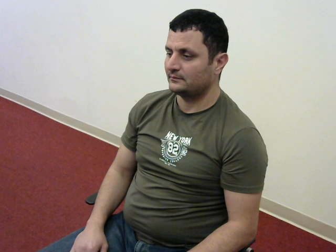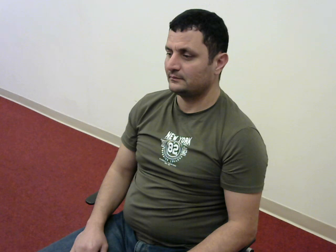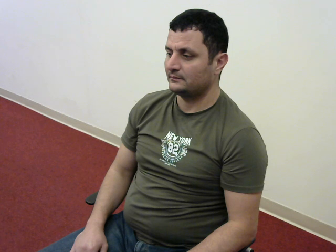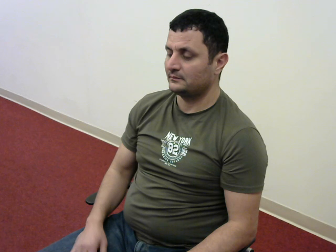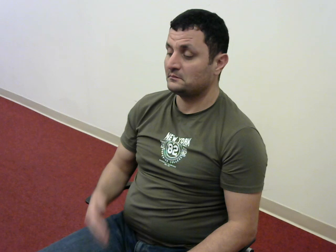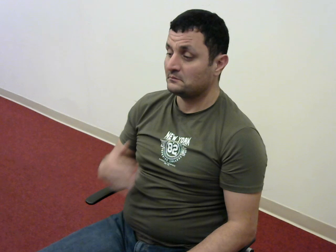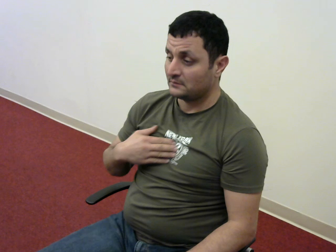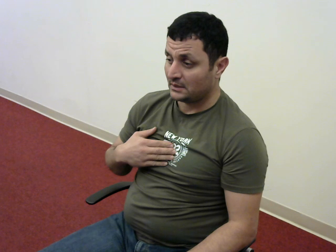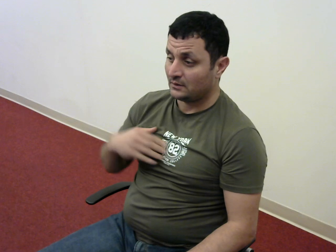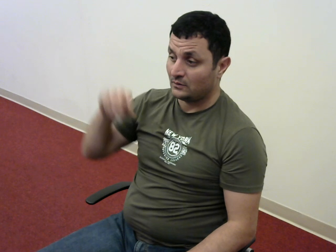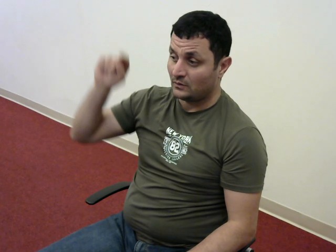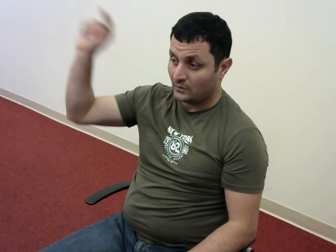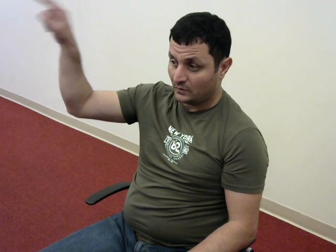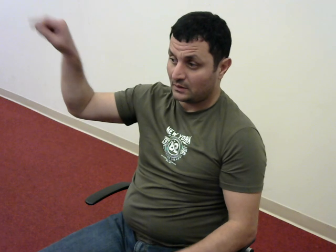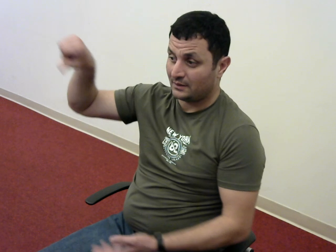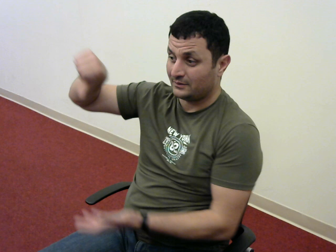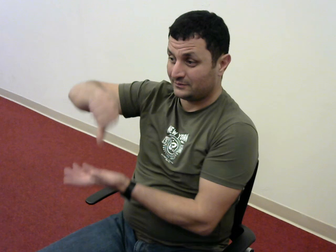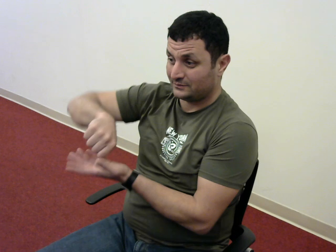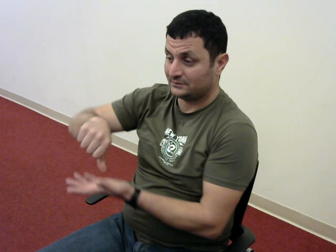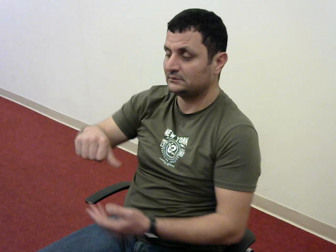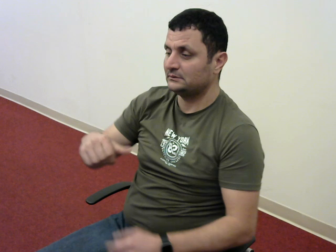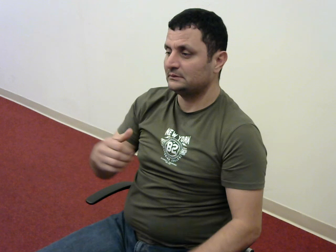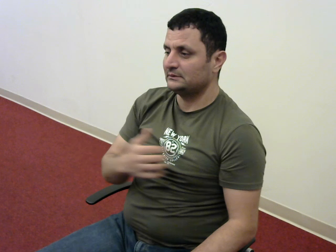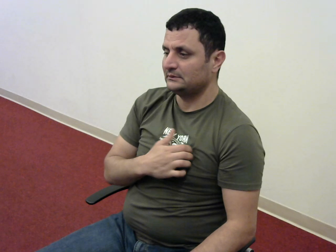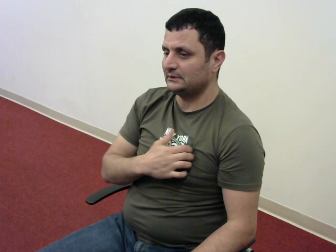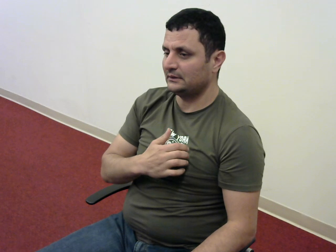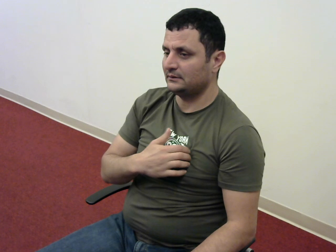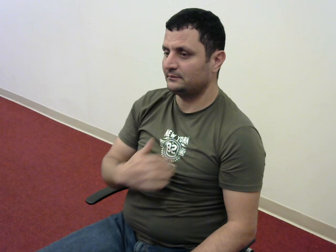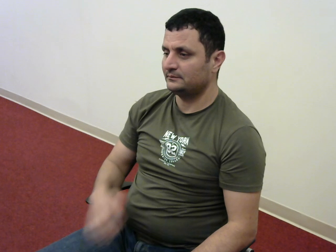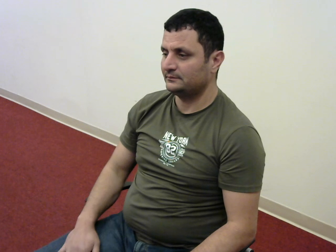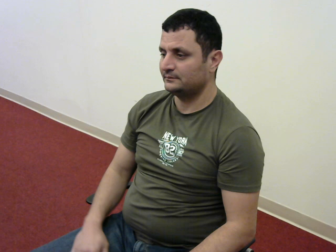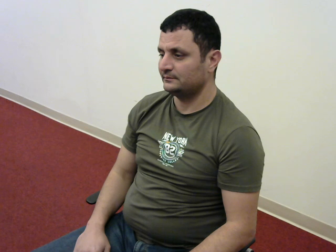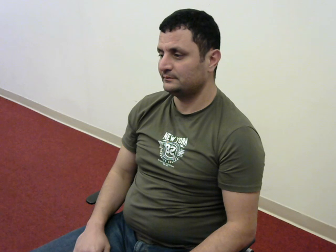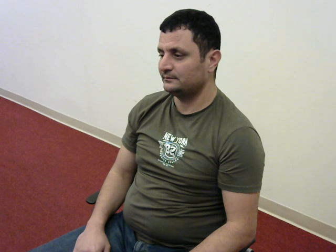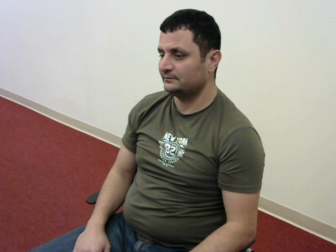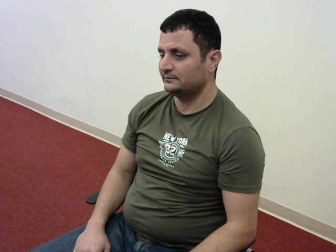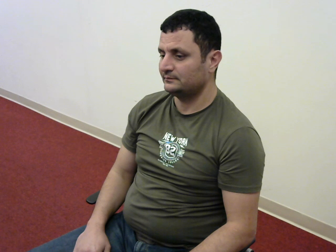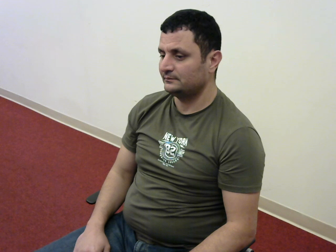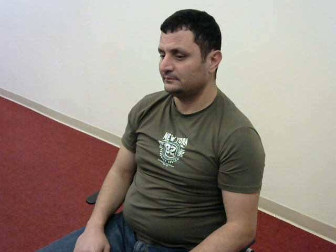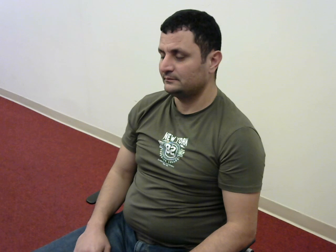Mən orda olmaq istəyərdim